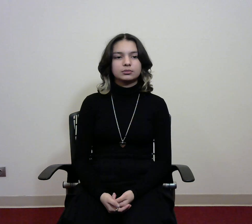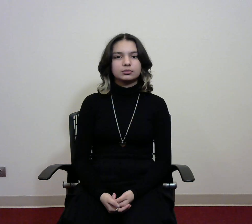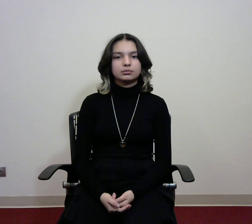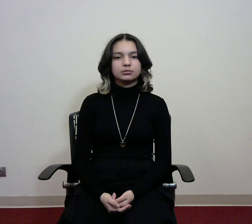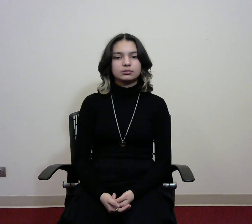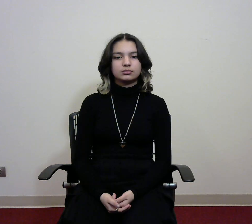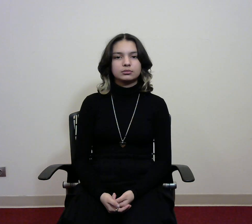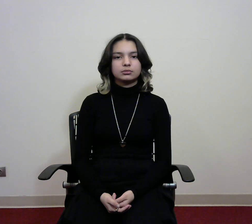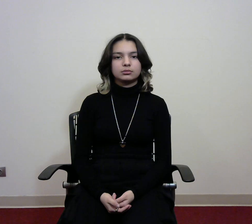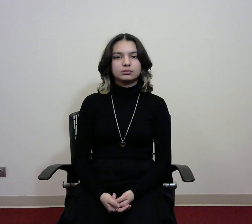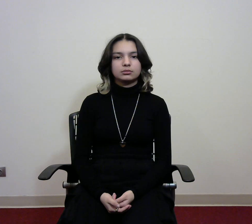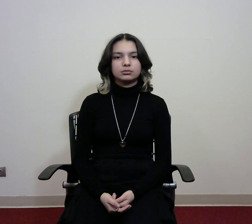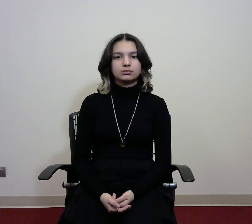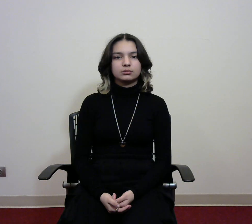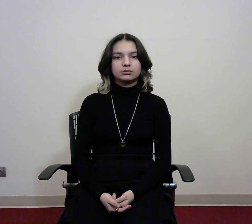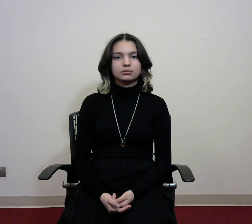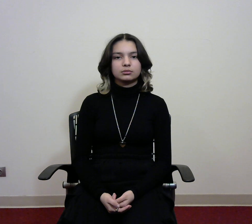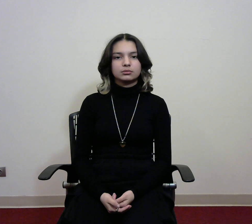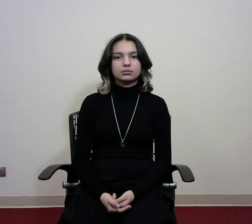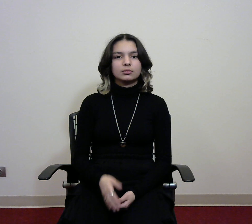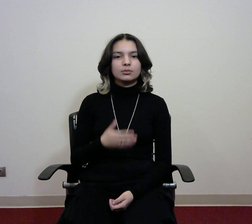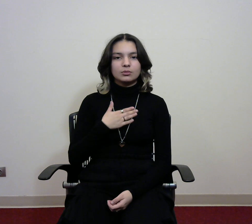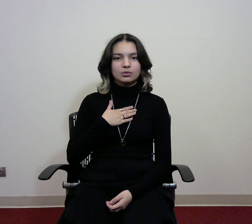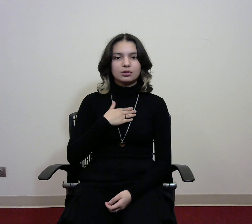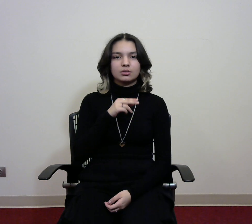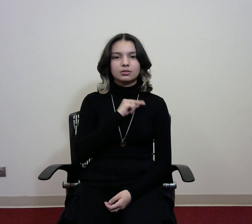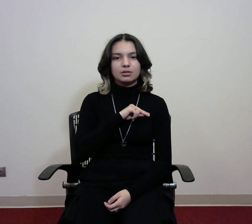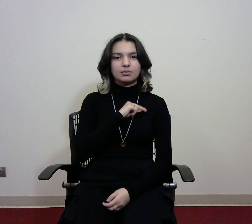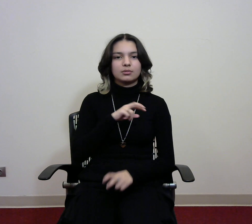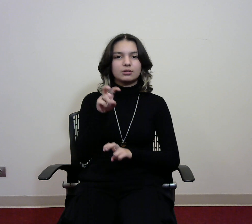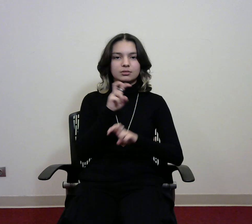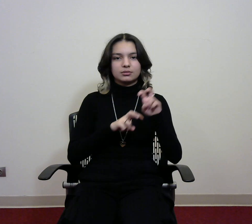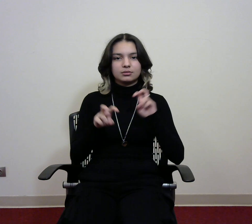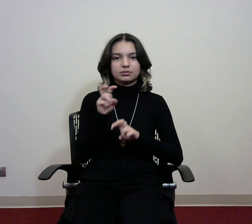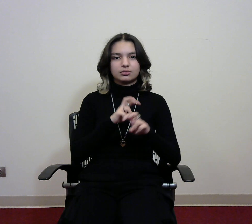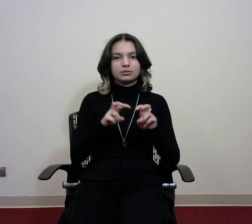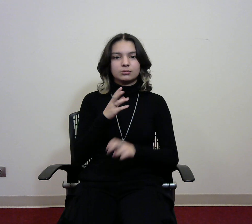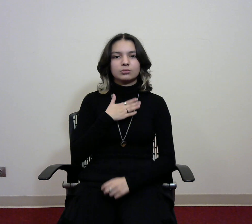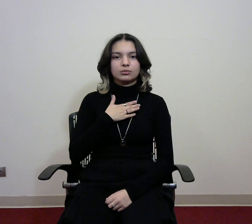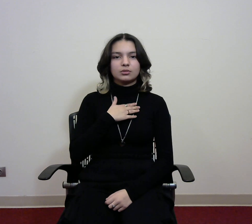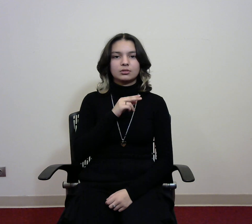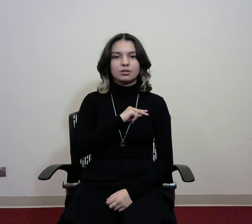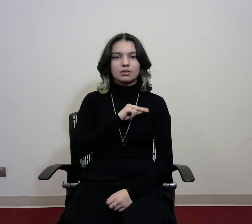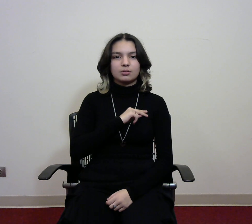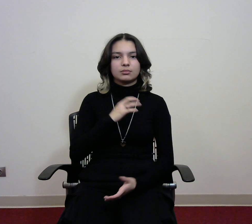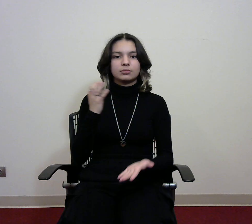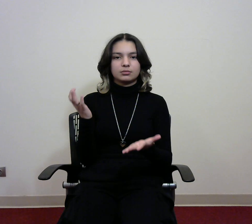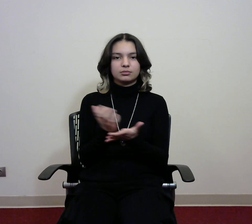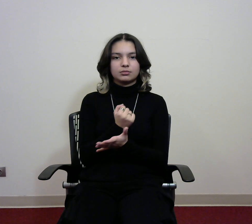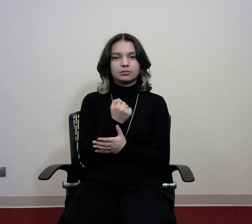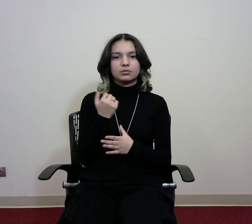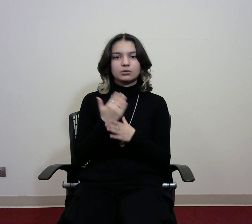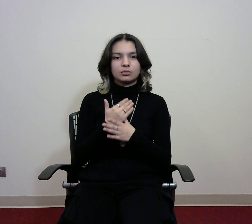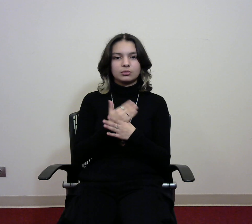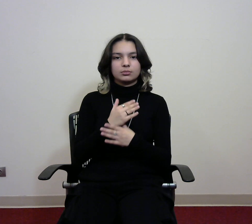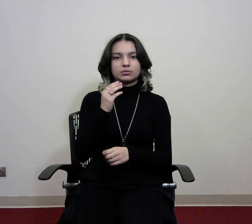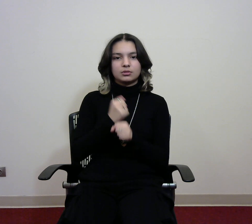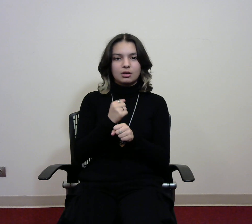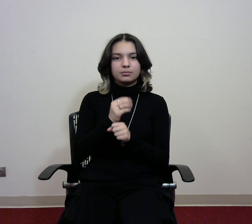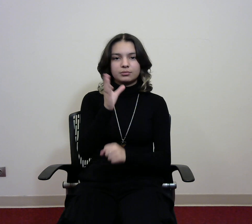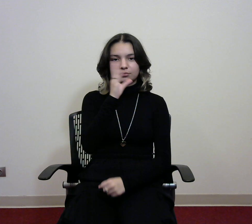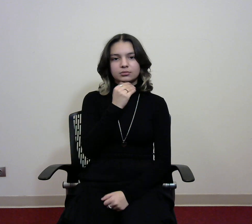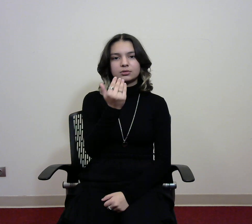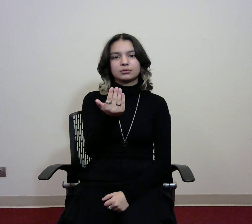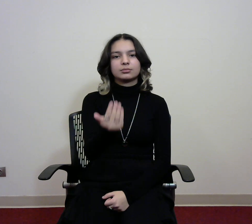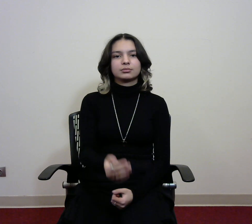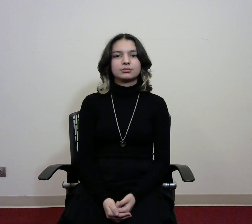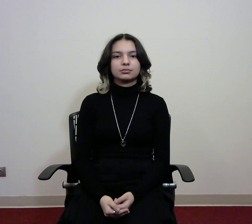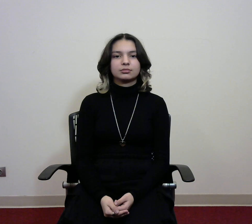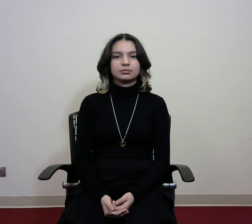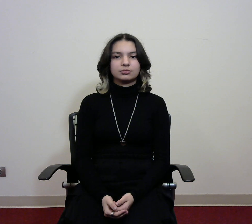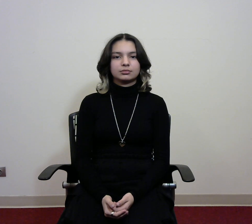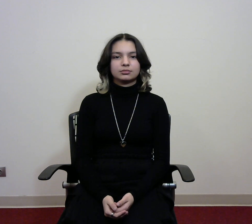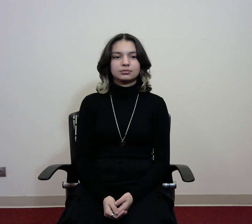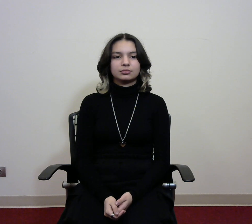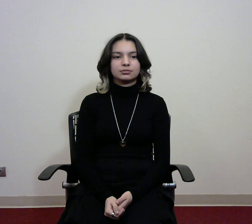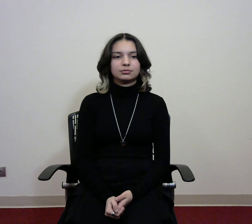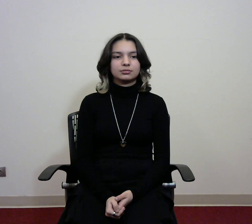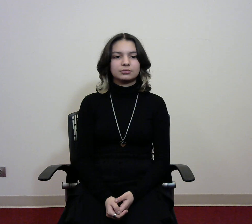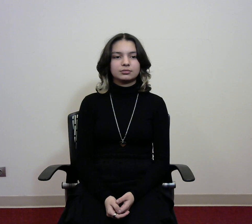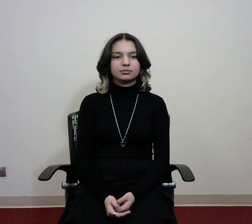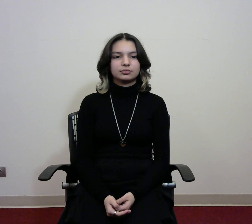Mən iş axtarıram, mənə iş tapmaqda kömək edə bilərsinizmi?